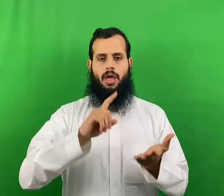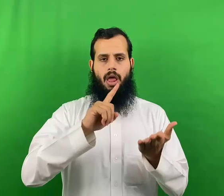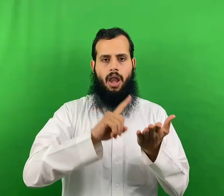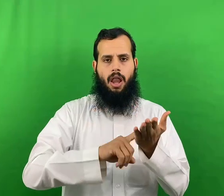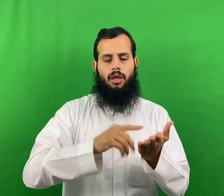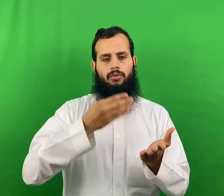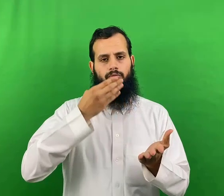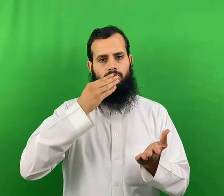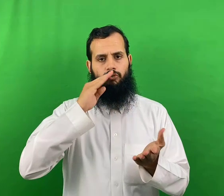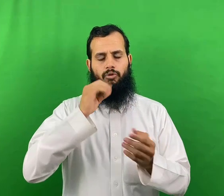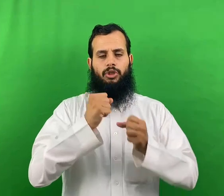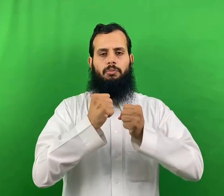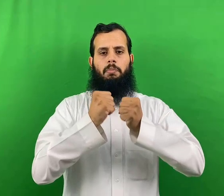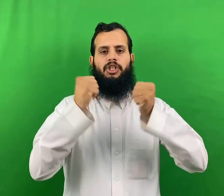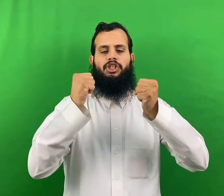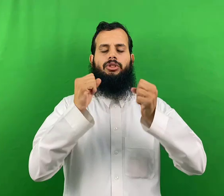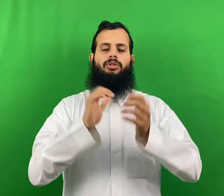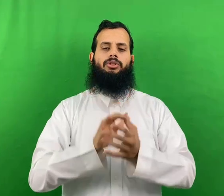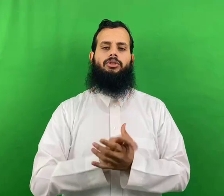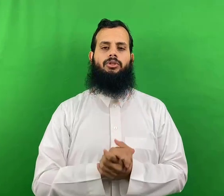إنك حميد مجيد